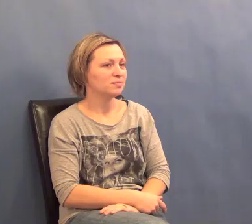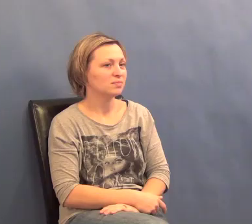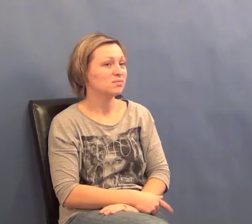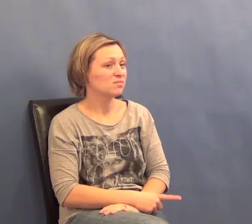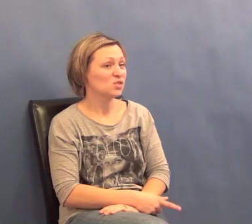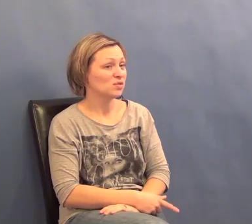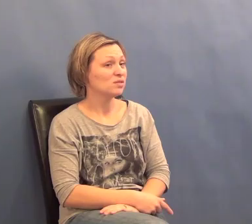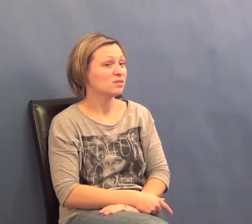No, nie wolno.